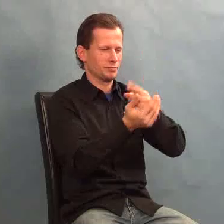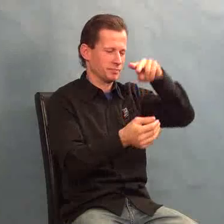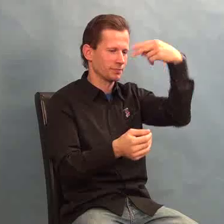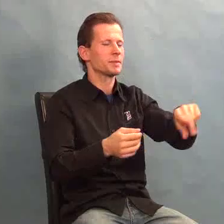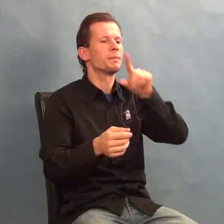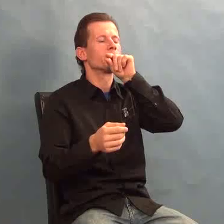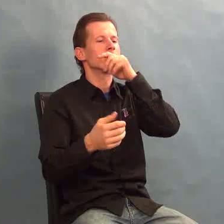Ptak nadal jest żywy.